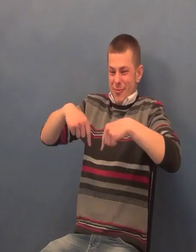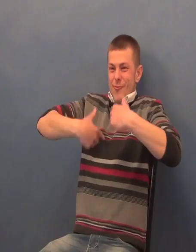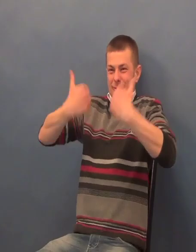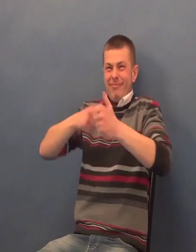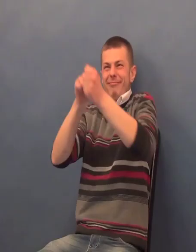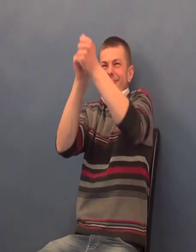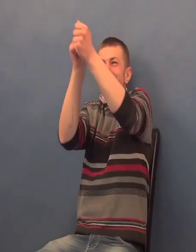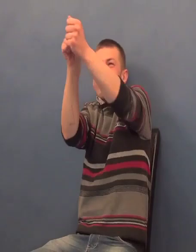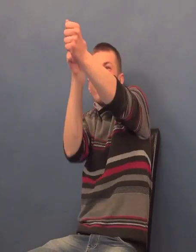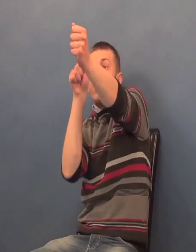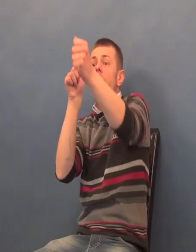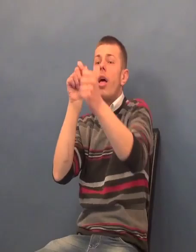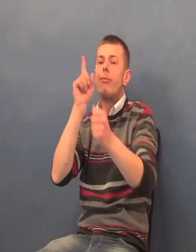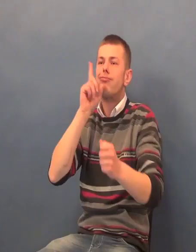Chłopak strzela...